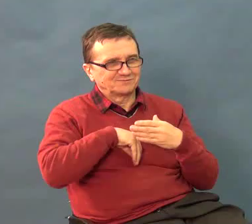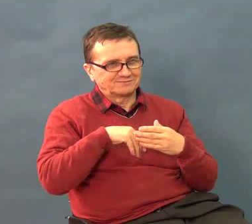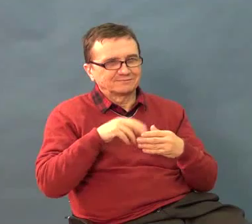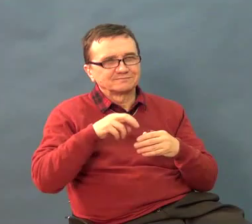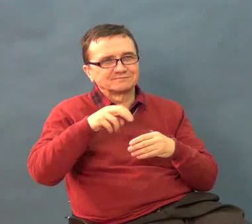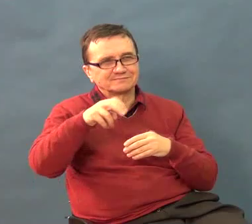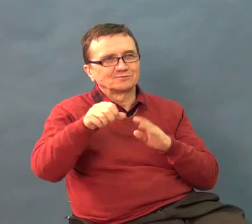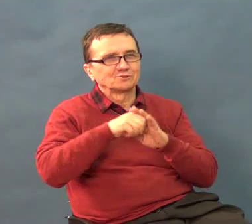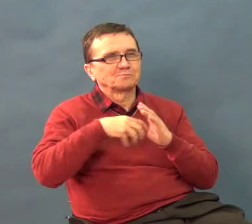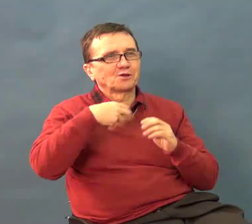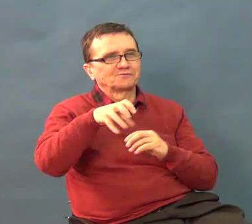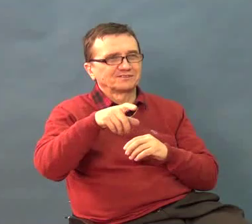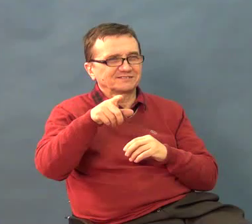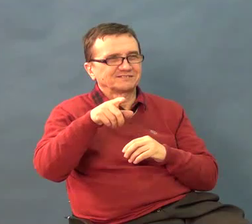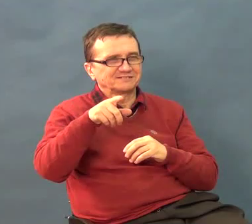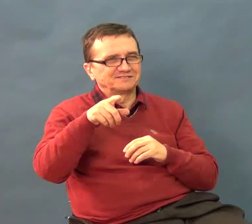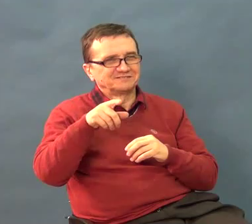Kot odbija się i toczy do klubu bowlingowego.